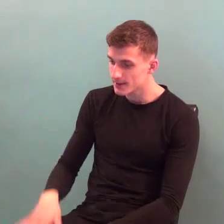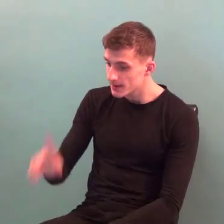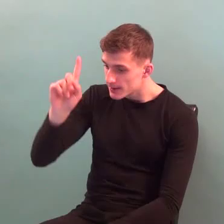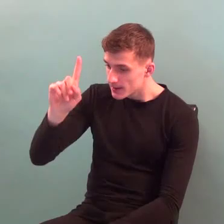Poczekaj.